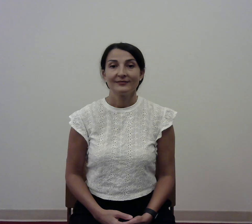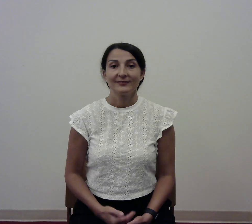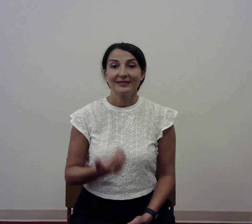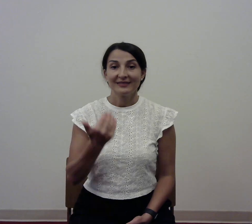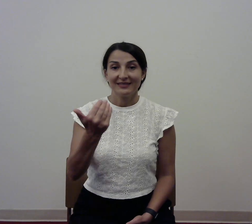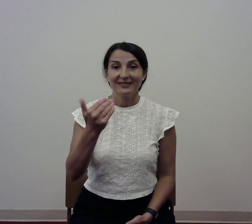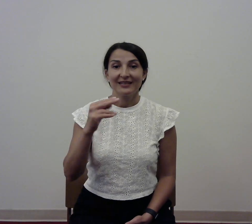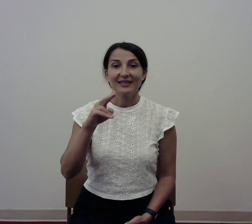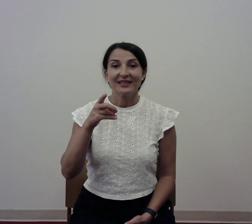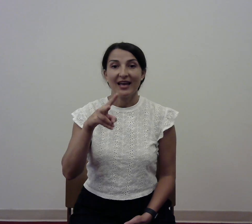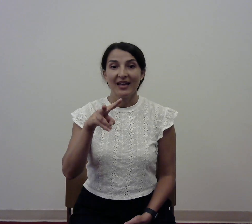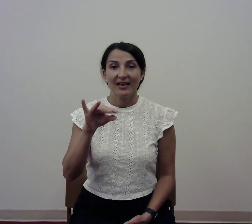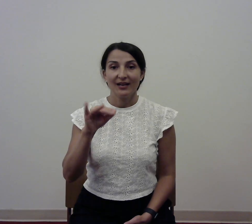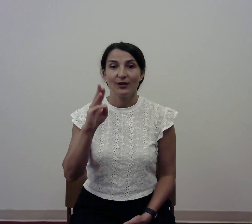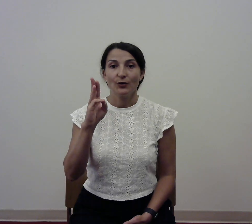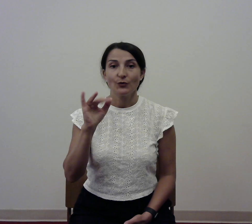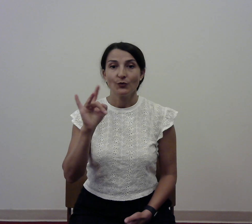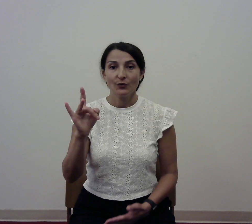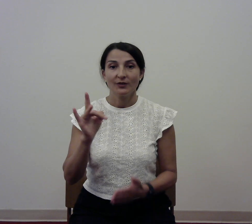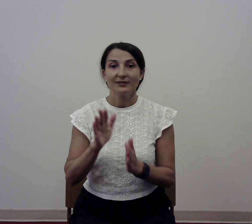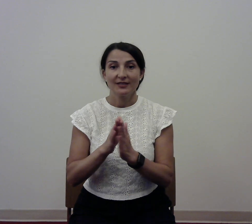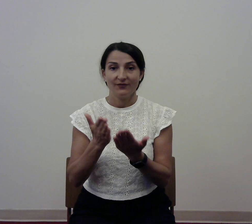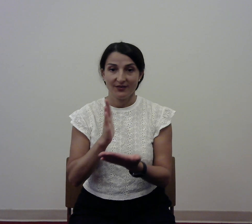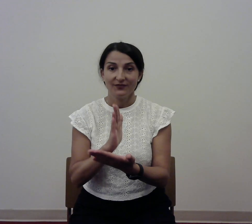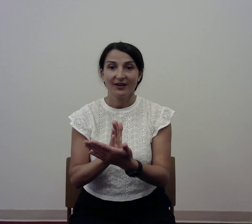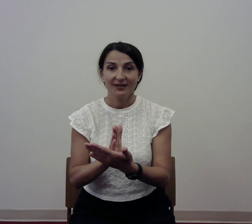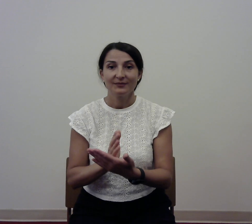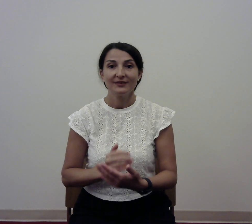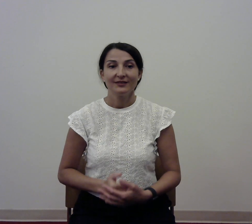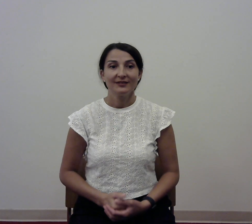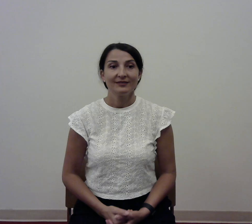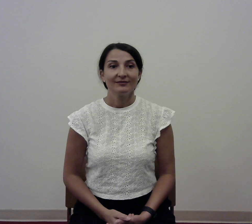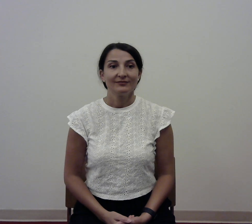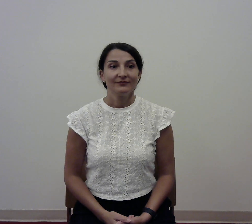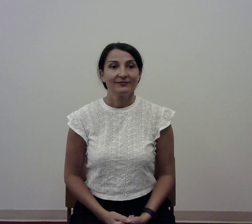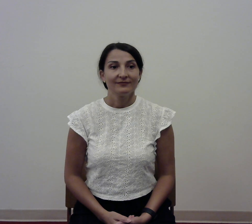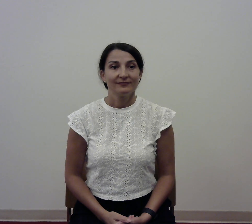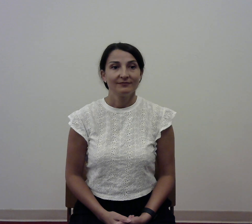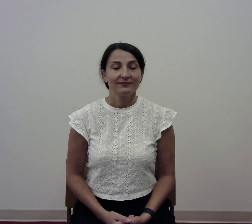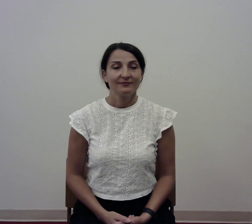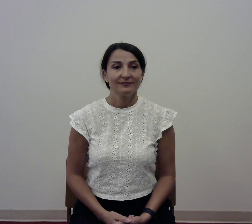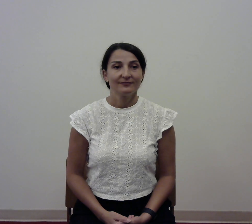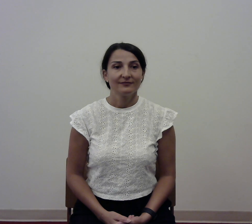Sizdə "Dəli Kür" kitabı var?